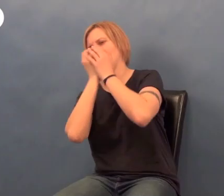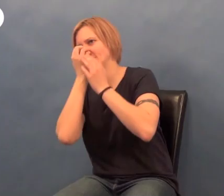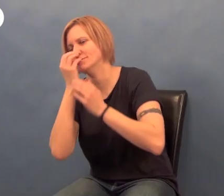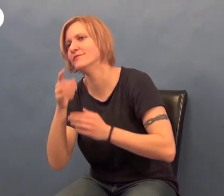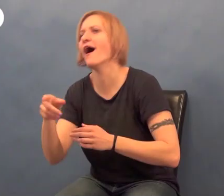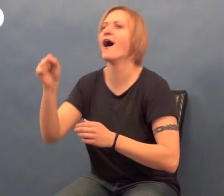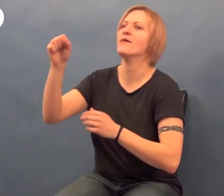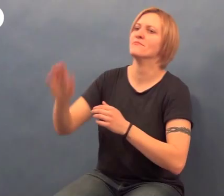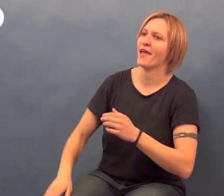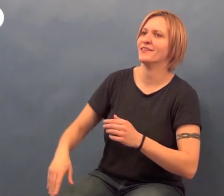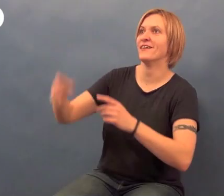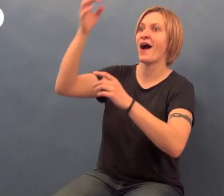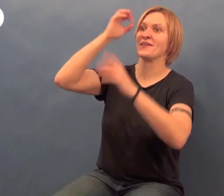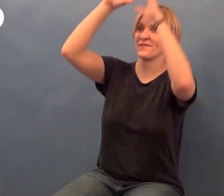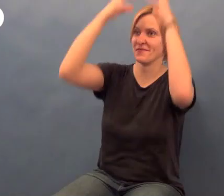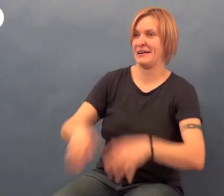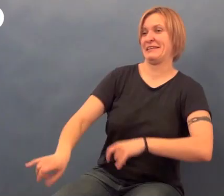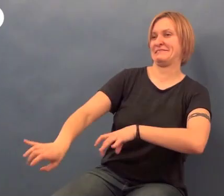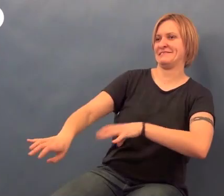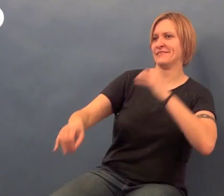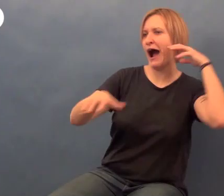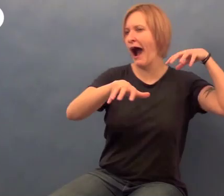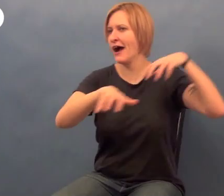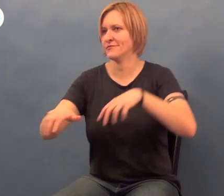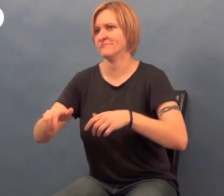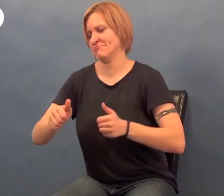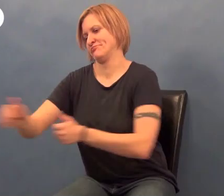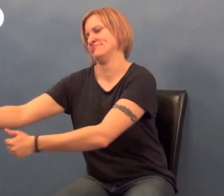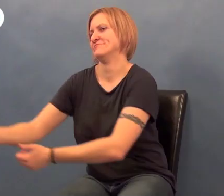A pies... Ul spada, pies biegnie, osy lecą za nim, gonią go.